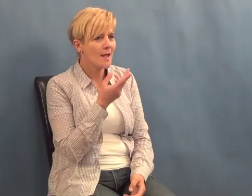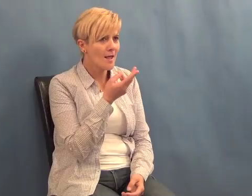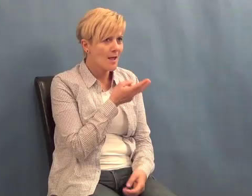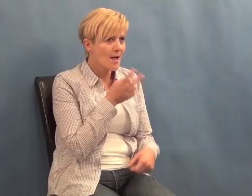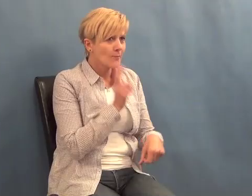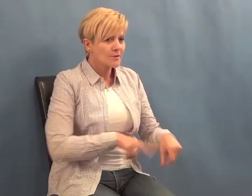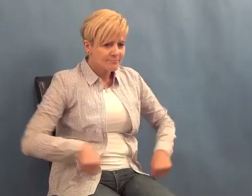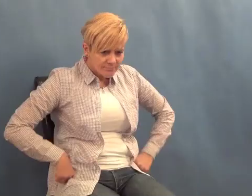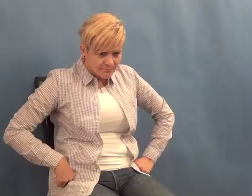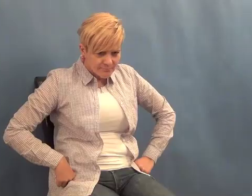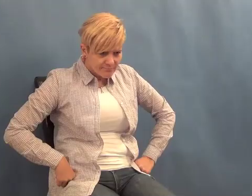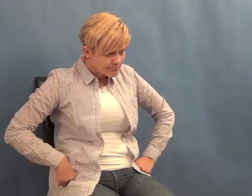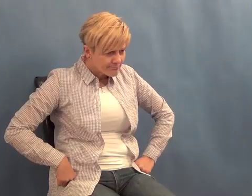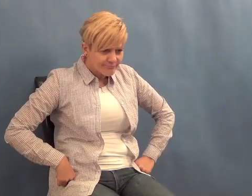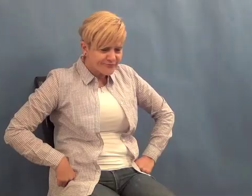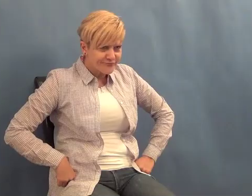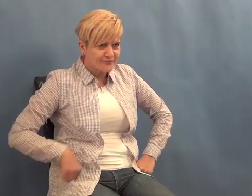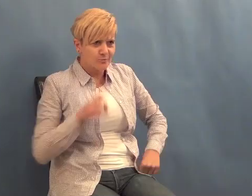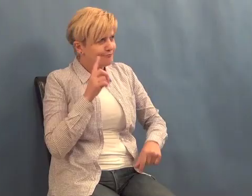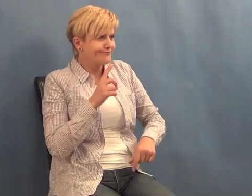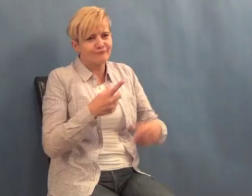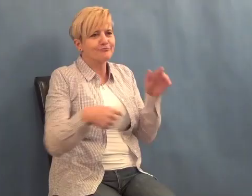Policjant z rękami po bokach patrzy na niego, kręci głową, a chłopak ucieka.